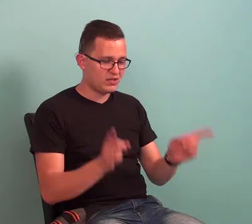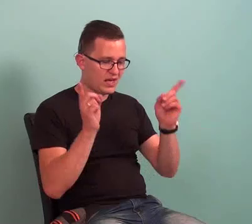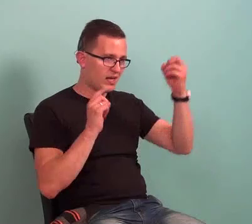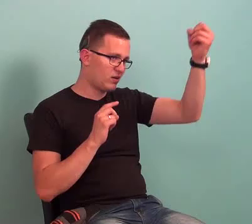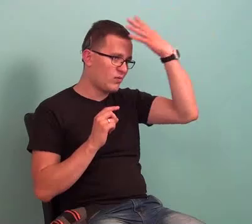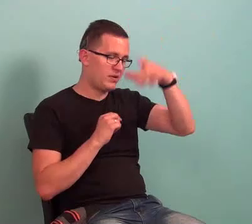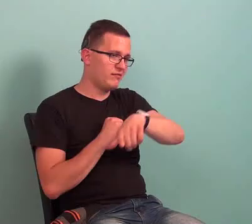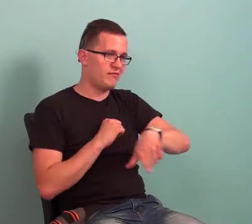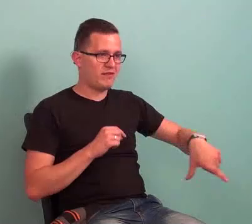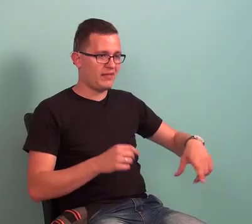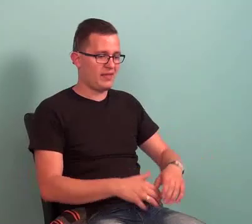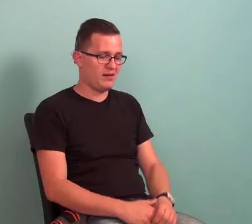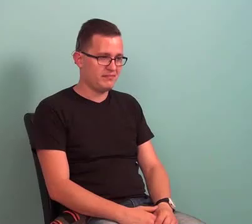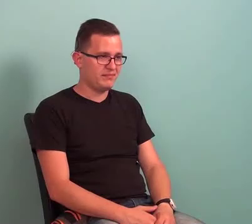Zakaz korzystania z prysznica w wannie.